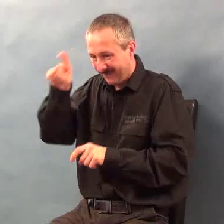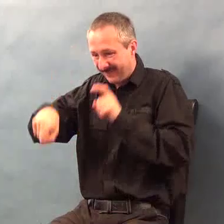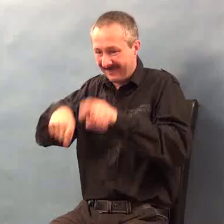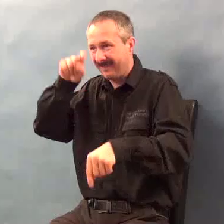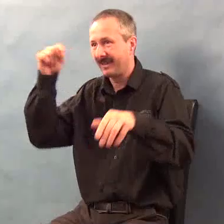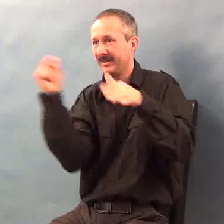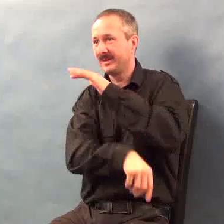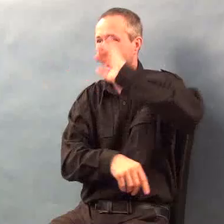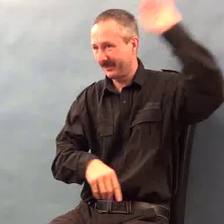Żaba uciekła.